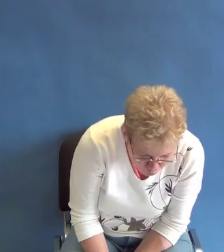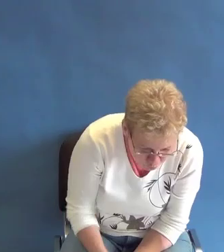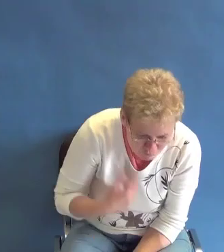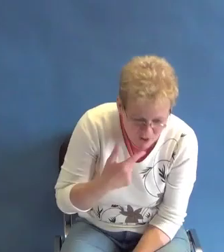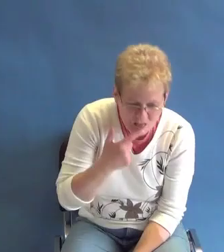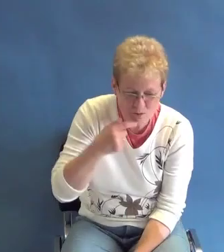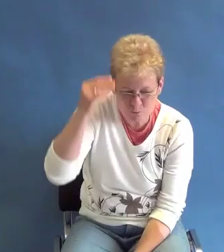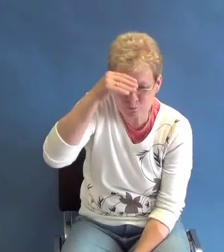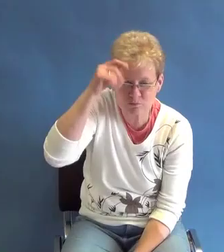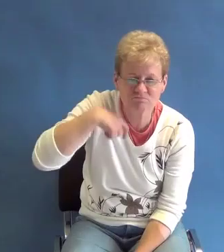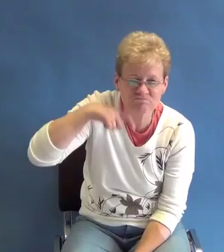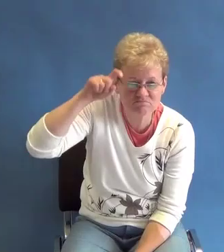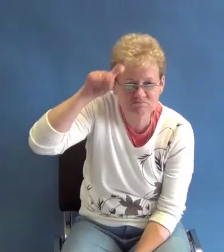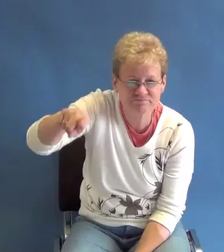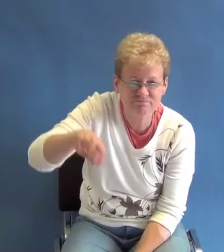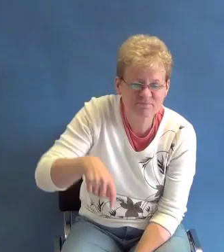Uczę się języka niemieckiego.